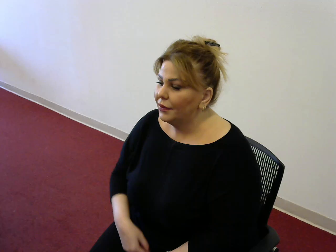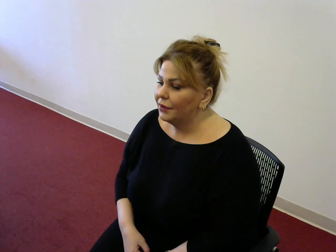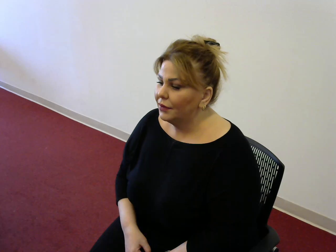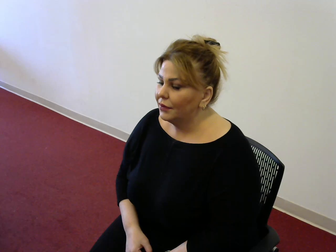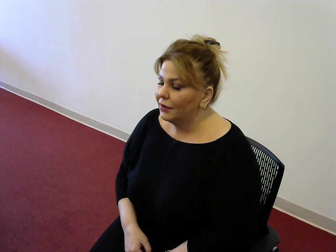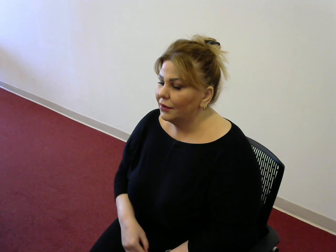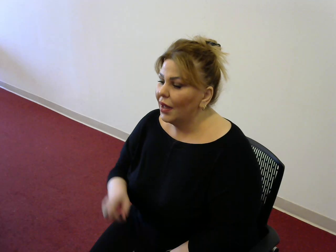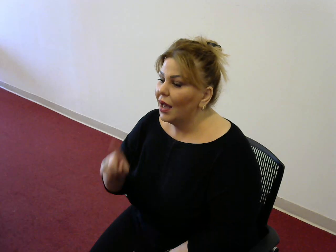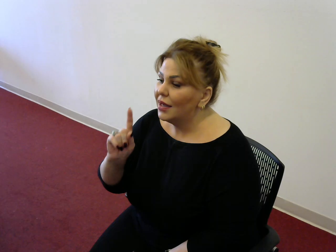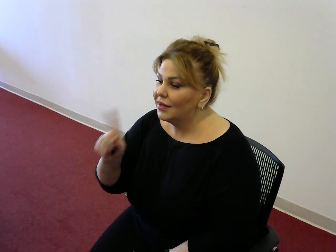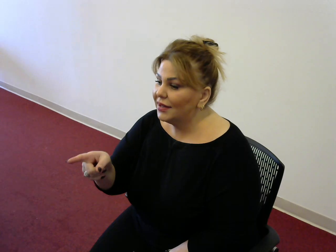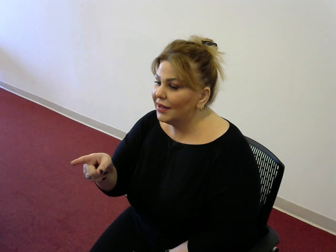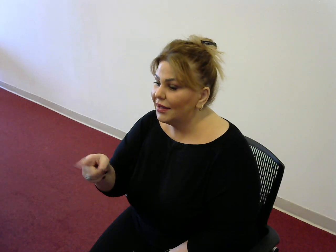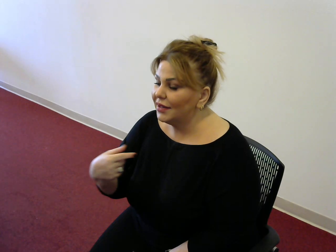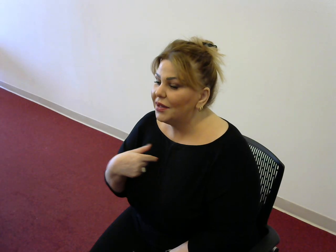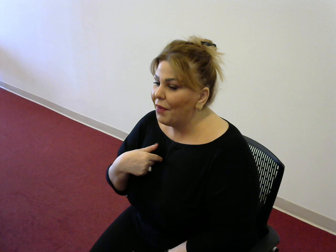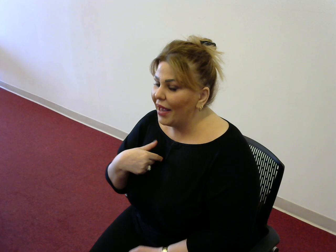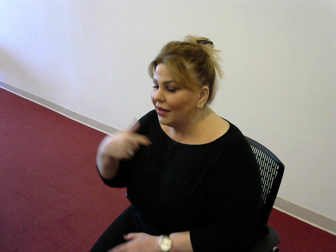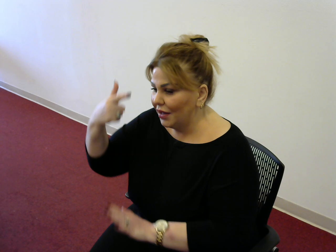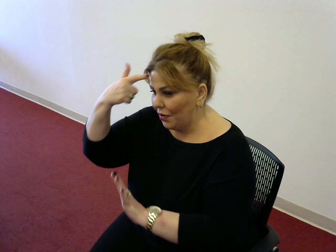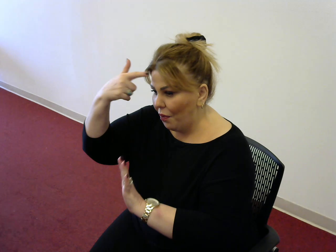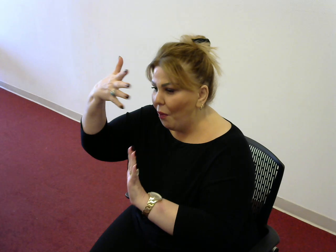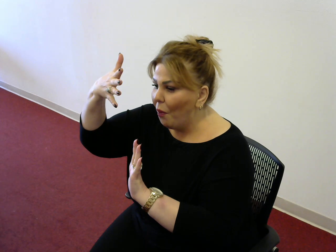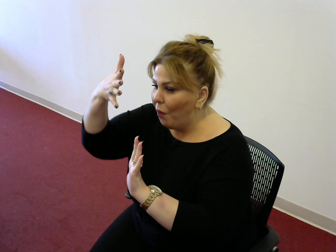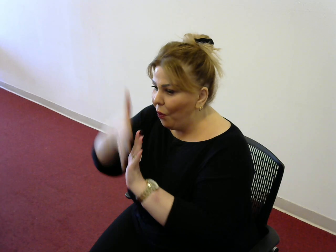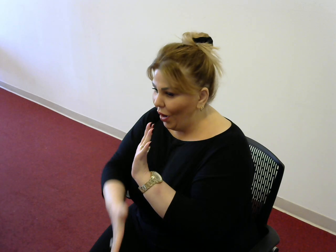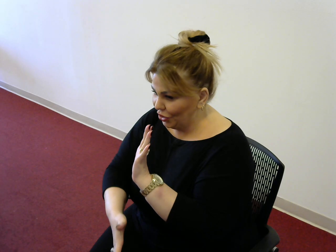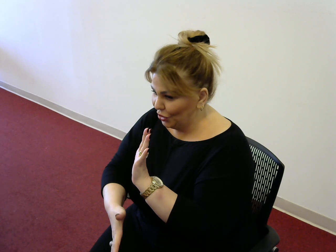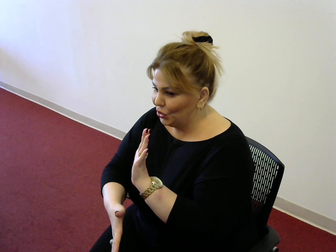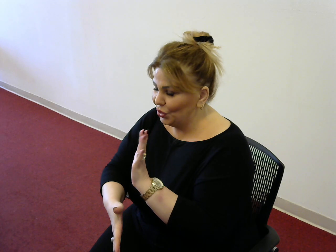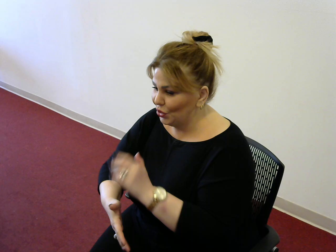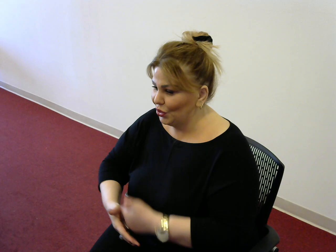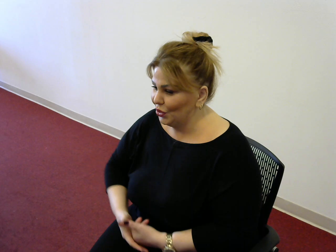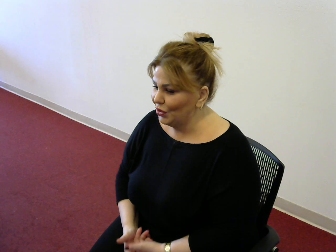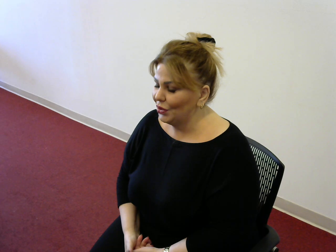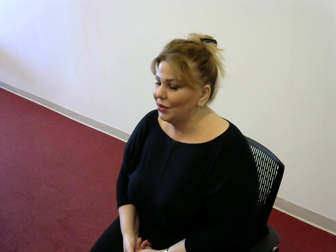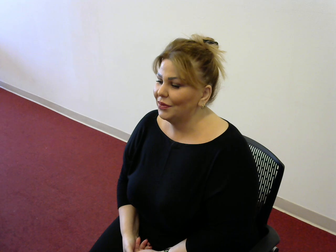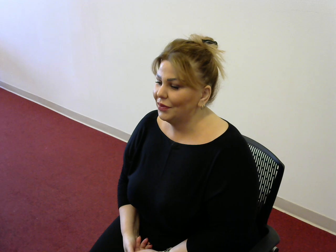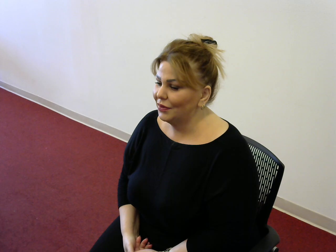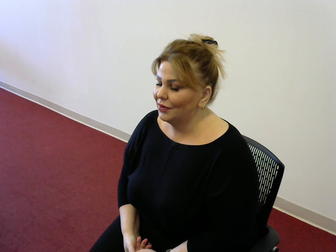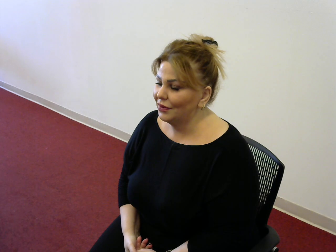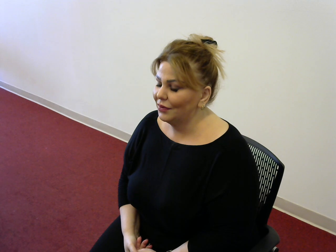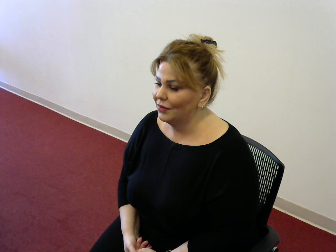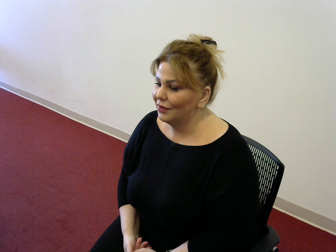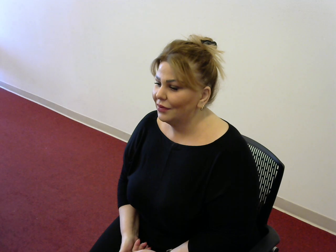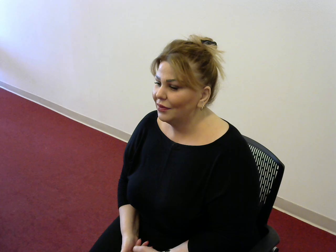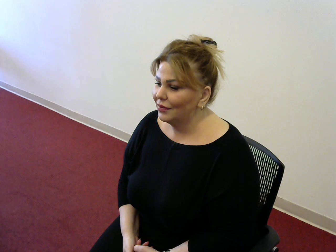Siz məni başa düşürsüz?